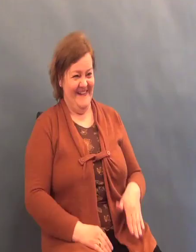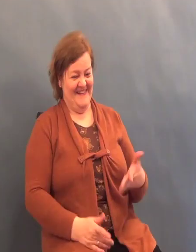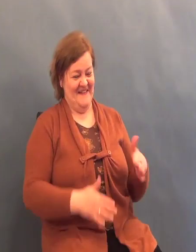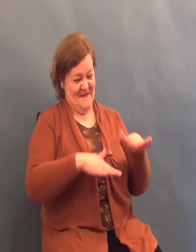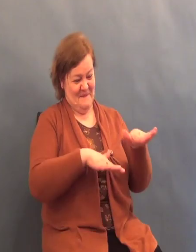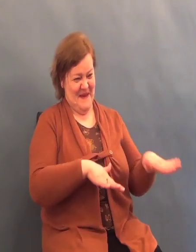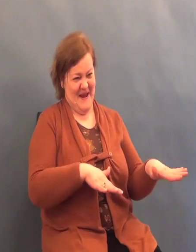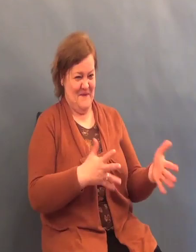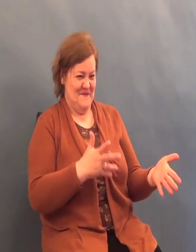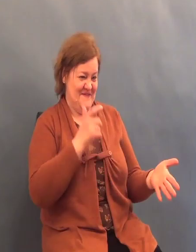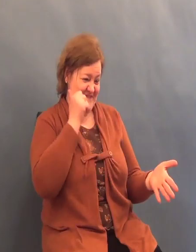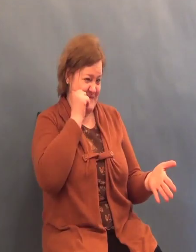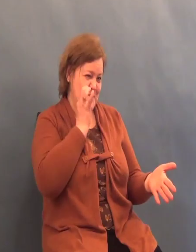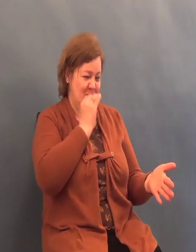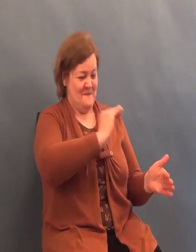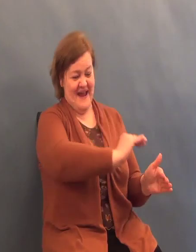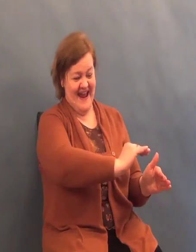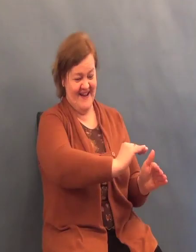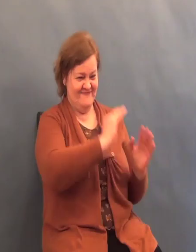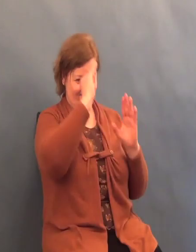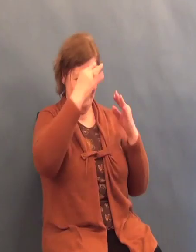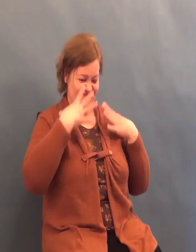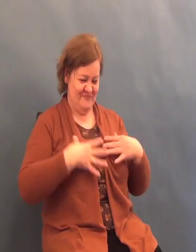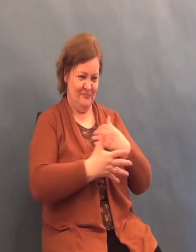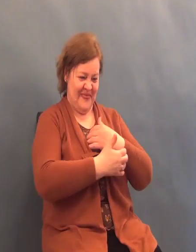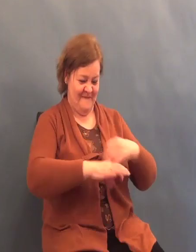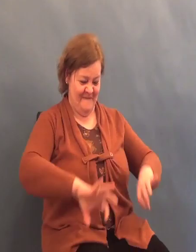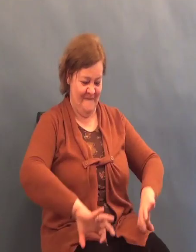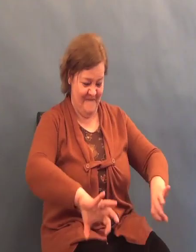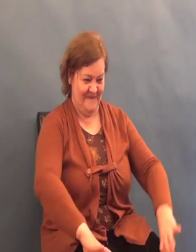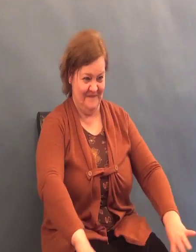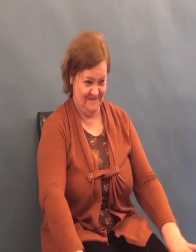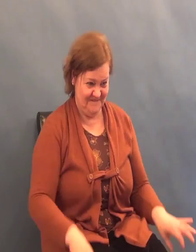Jest to chyba mała dziewczynka, taka młoda, jest ubrana w kapelusz i biednie wygląda, ma dziury w spodniach.